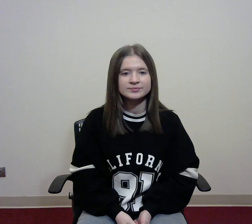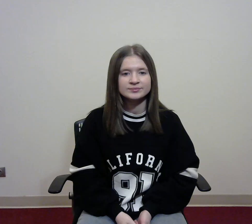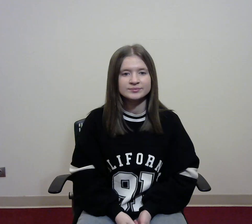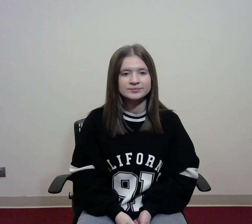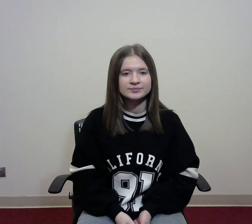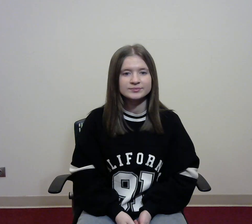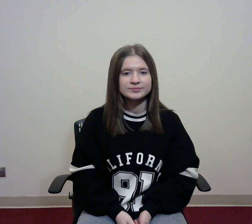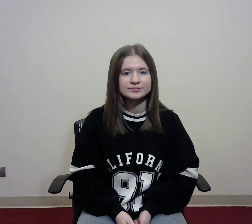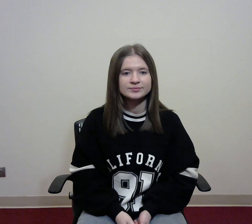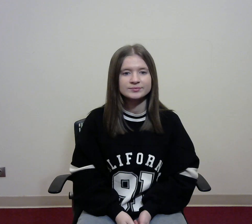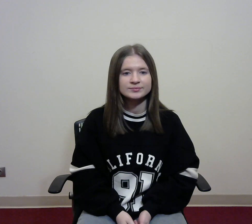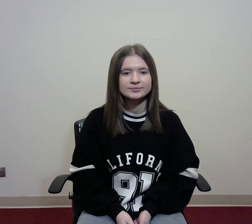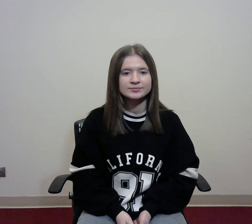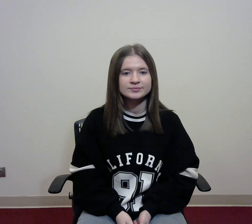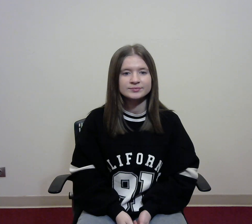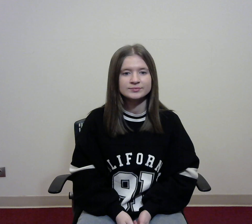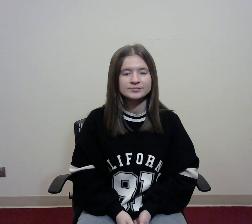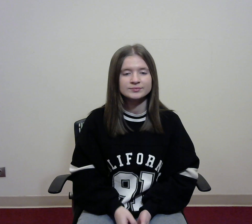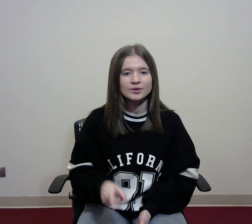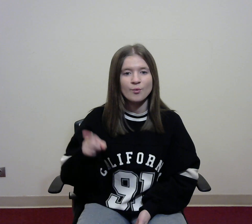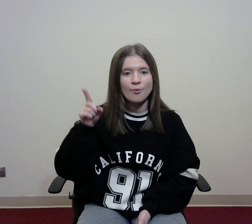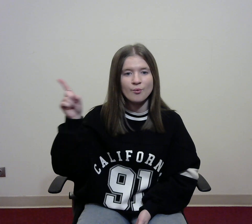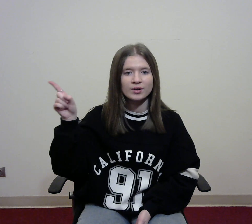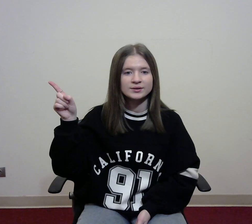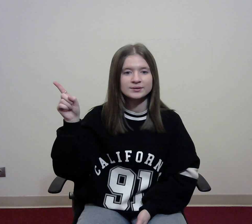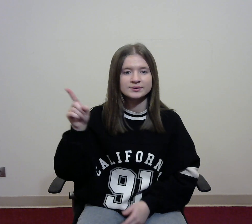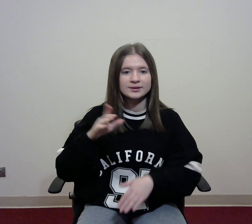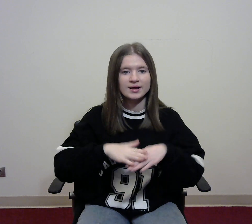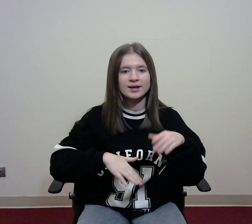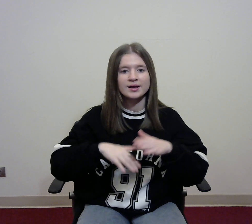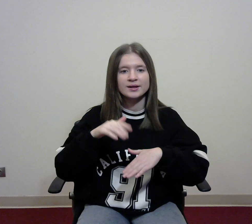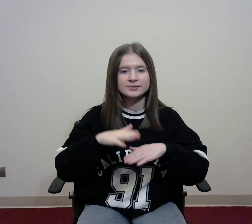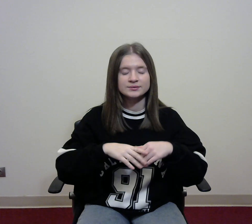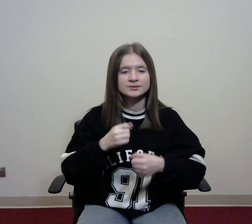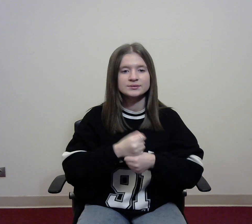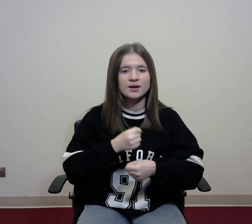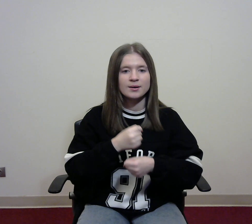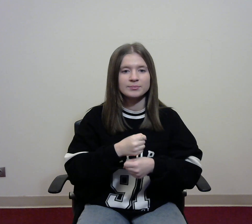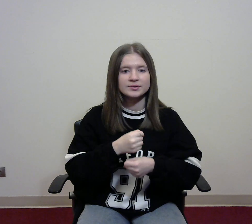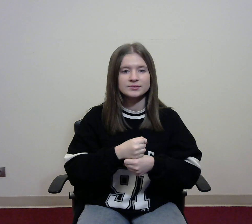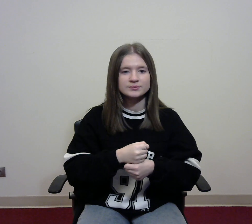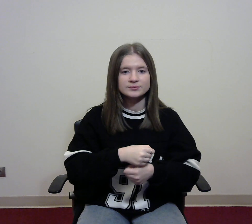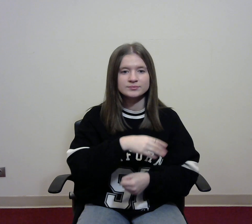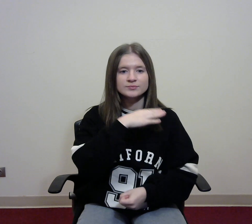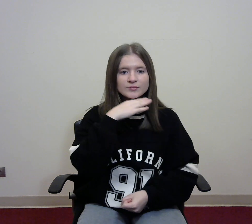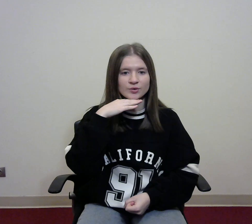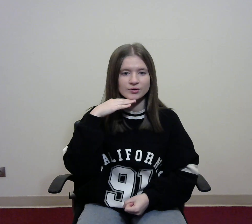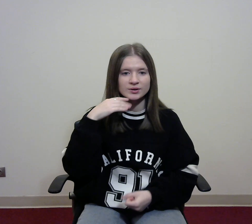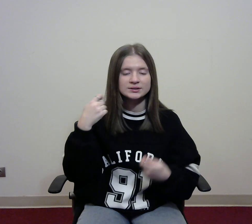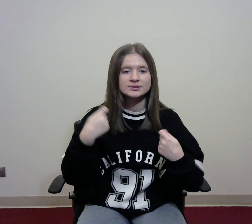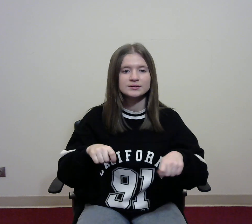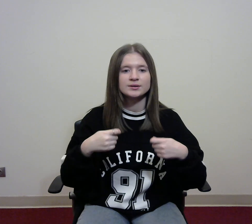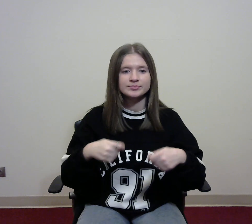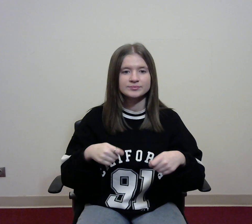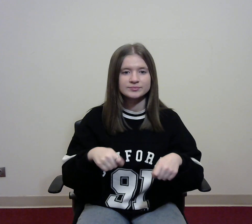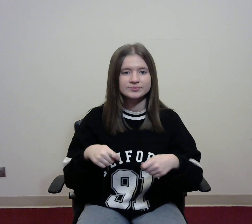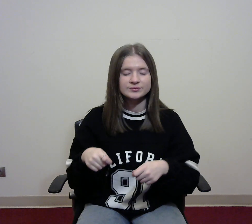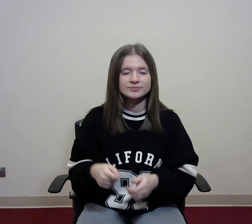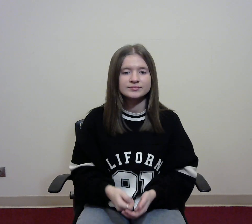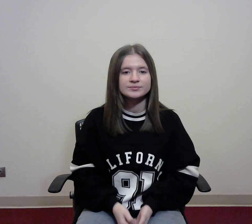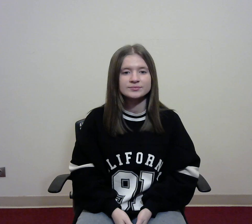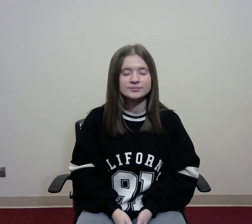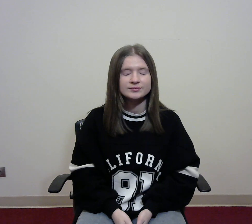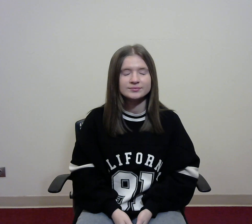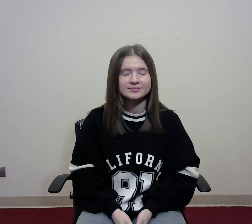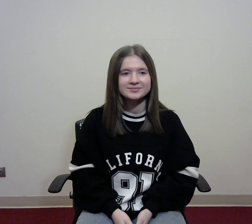Onun əl işləri çox satılır